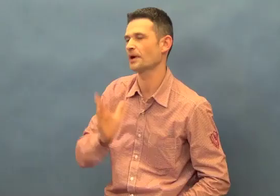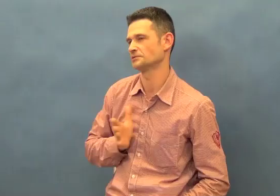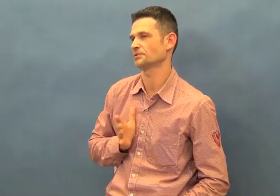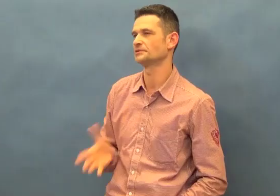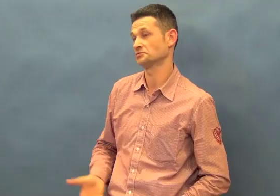Bezpiecznie.